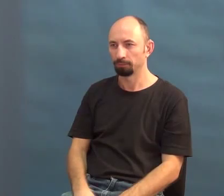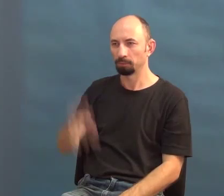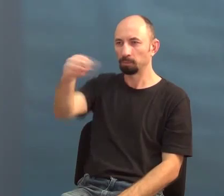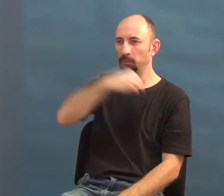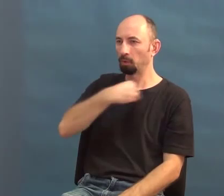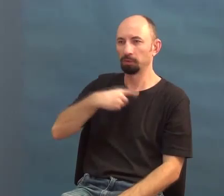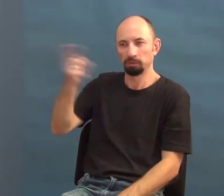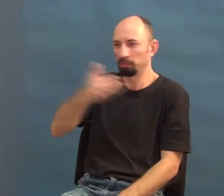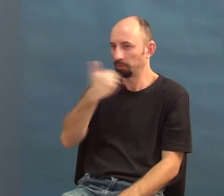W Polsce tego nie ma.